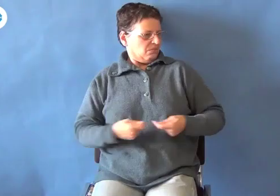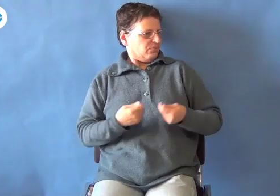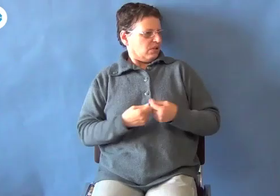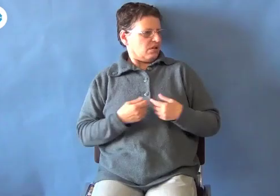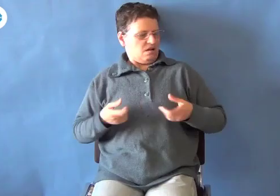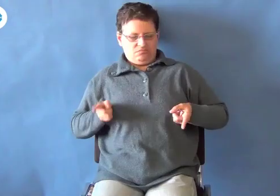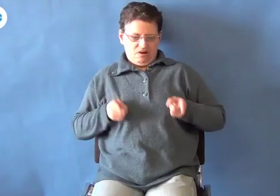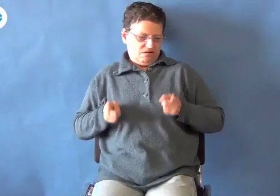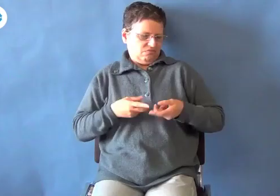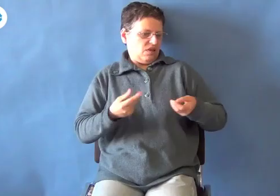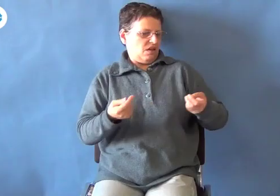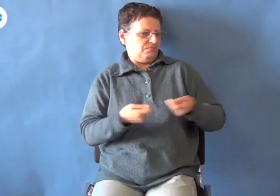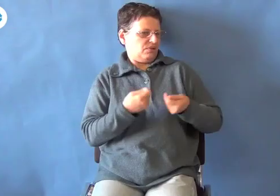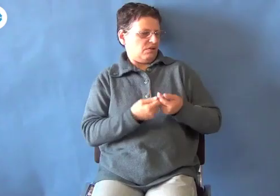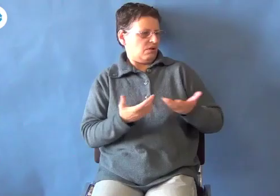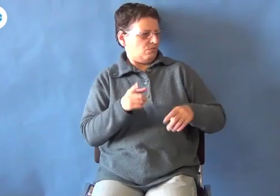Sterczące piersi nie przeszkadzają.